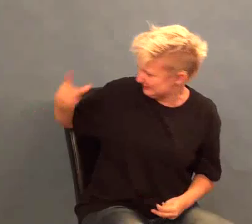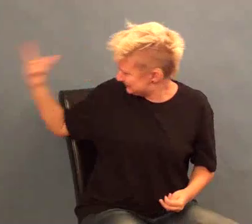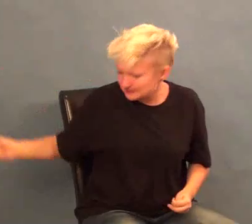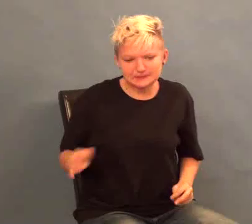Chłopiec idzie.